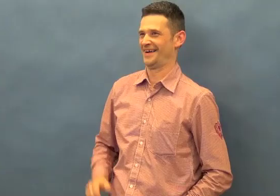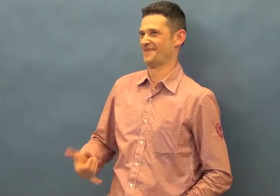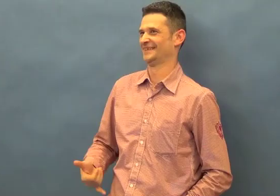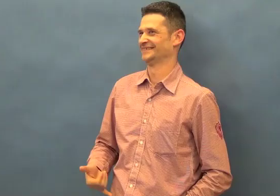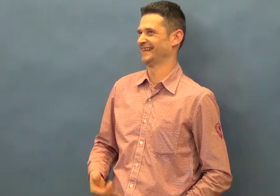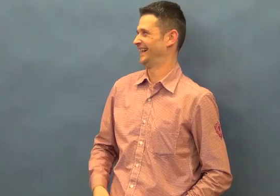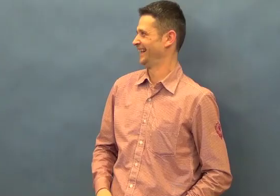Tak.